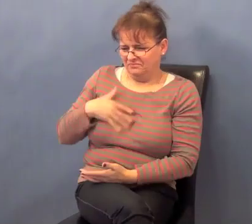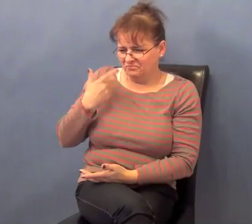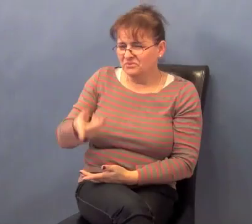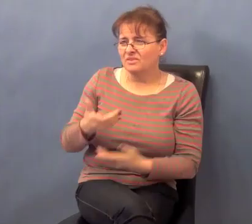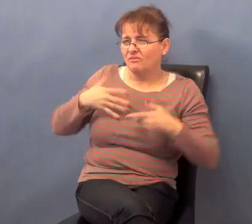Dziwne.